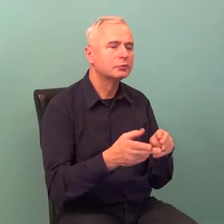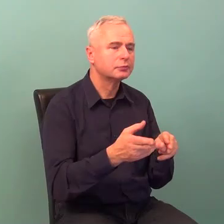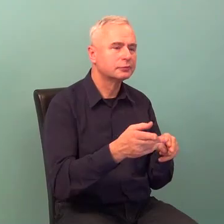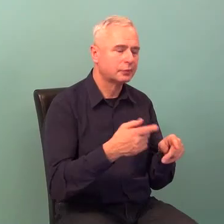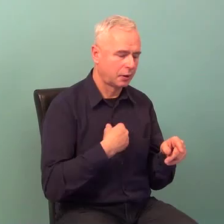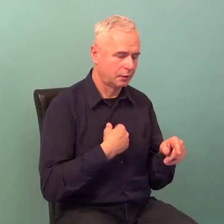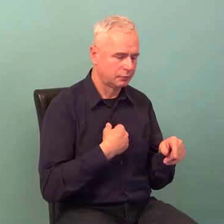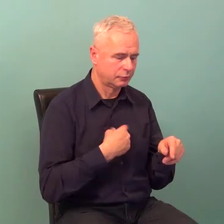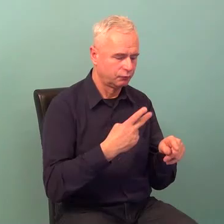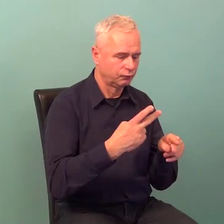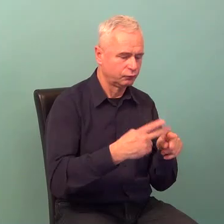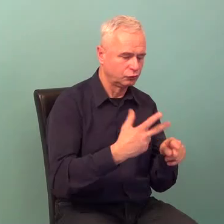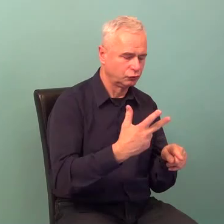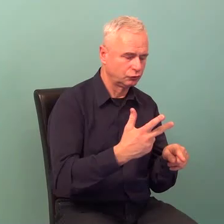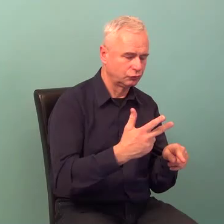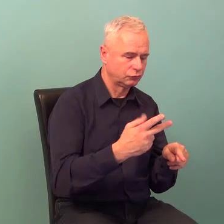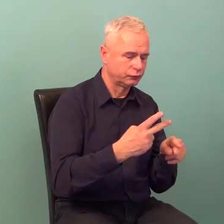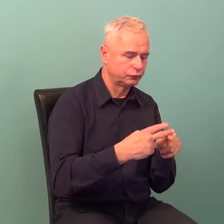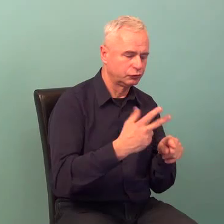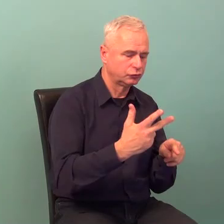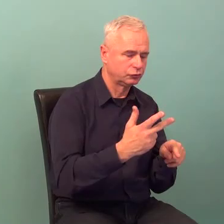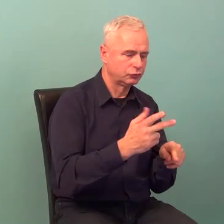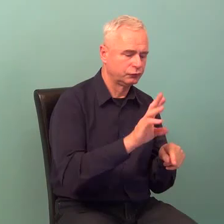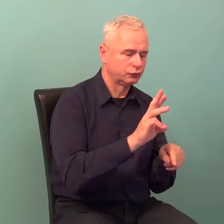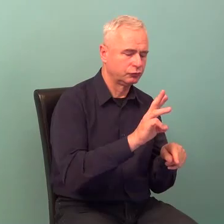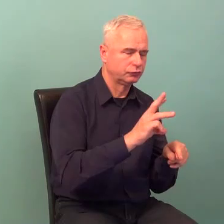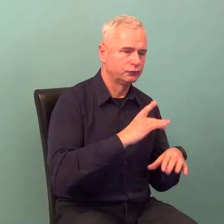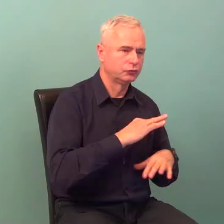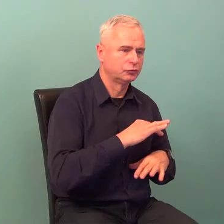Ja mam wolne dwudziestego trzeciego, we wtorek.